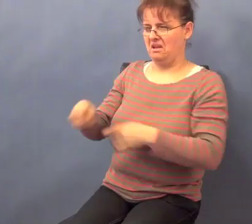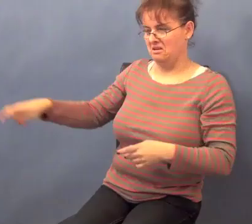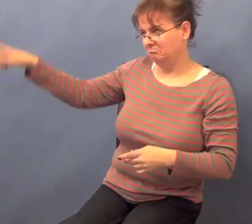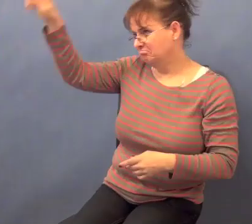To tam jest.